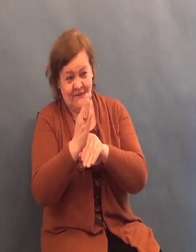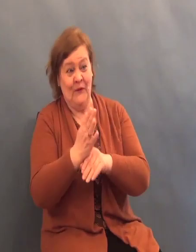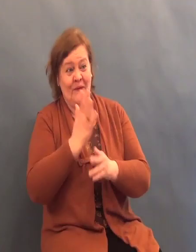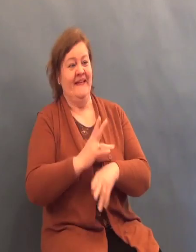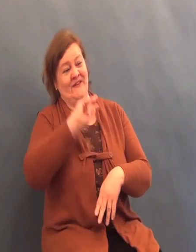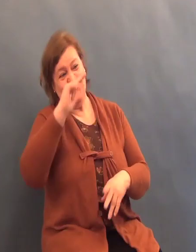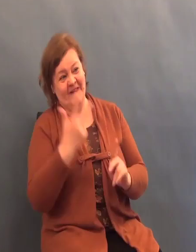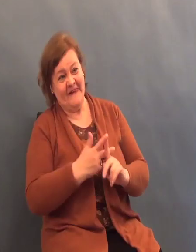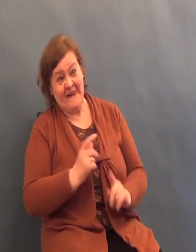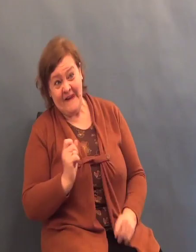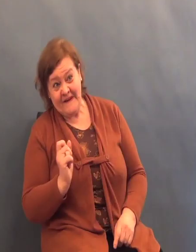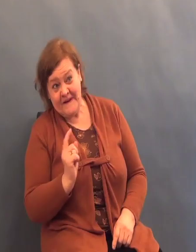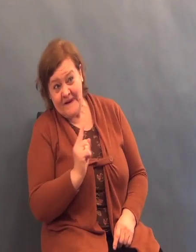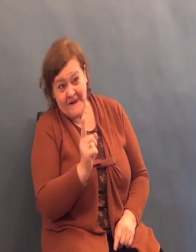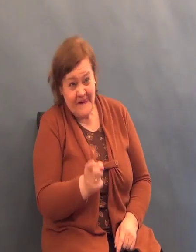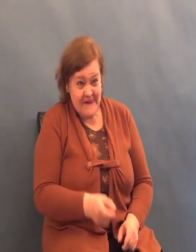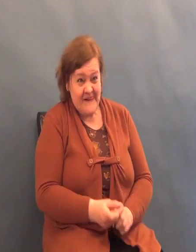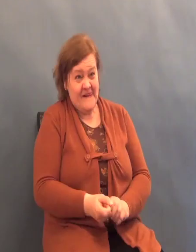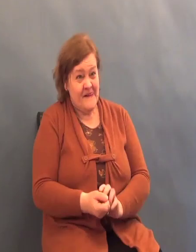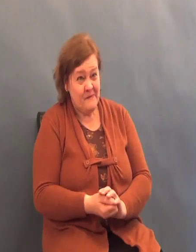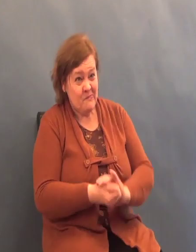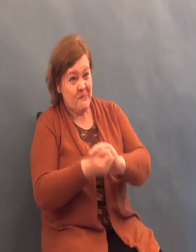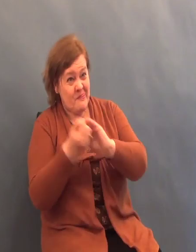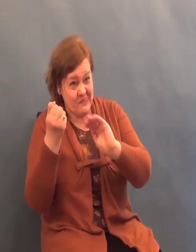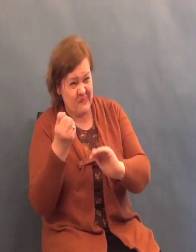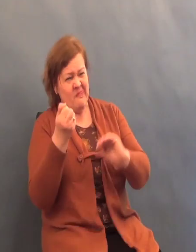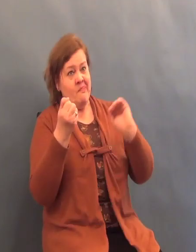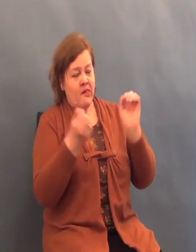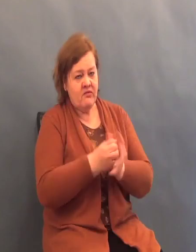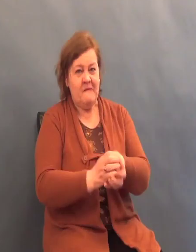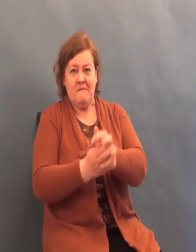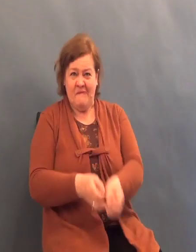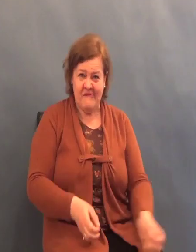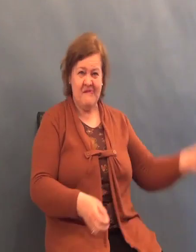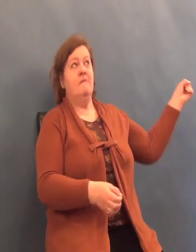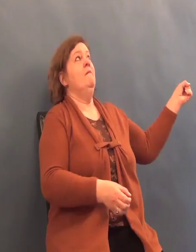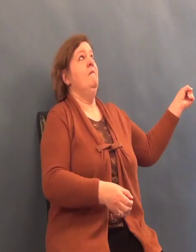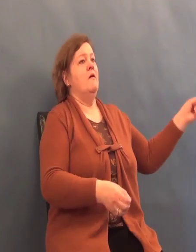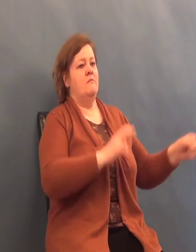Chce to zrobić po raz trzeci, więc ukradkiem idzie dalej, bierze zamach, ale zanim zdąży rzucić, uderza ręką w stojącego z tyłu policjanta.